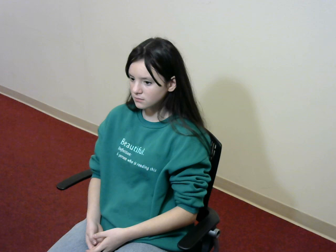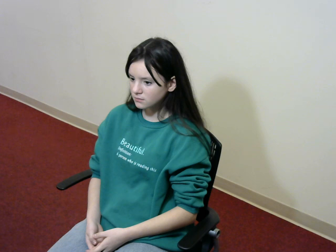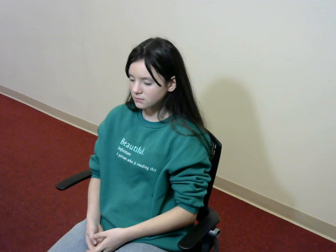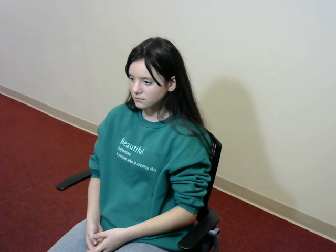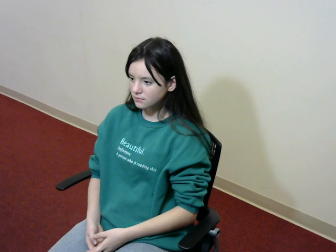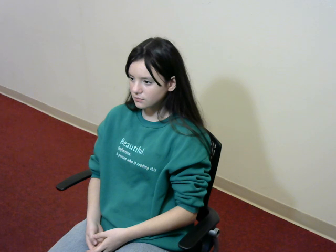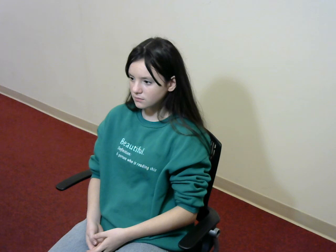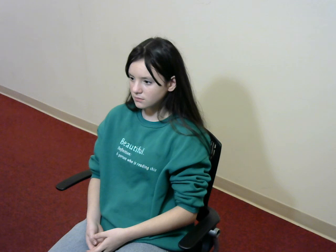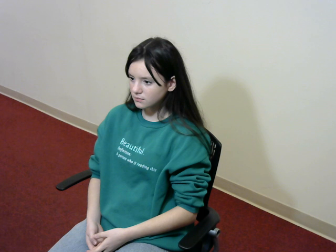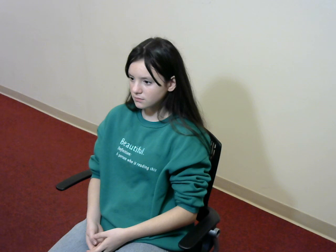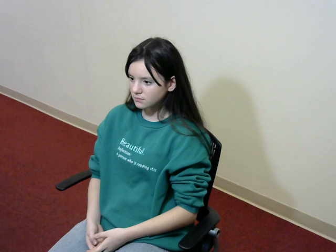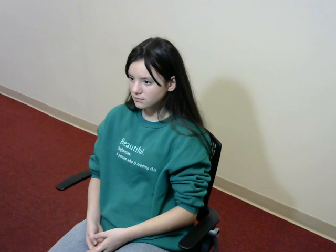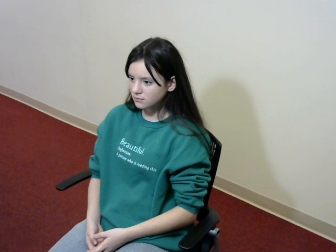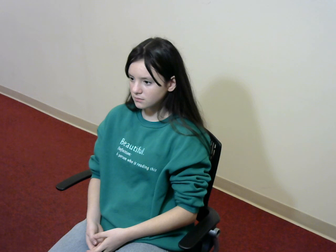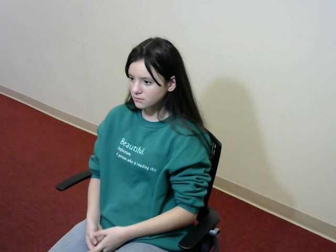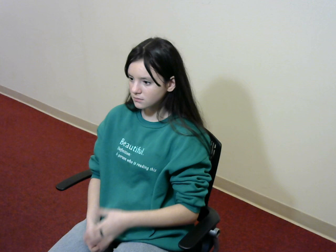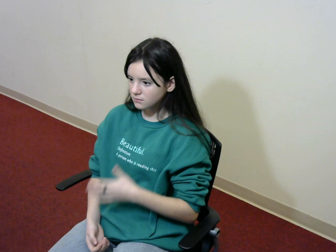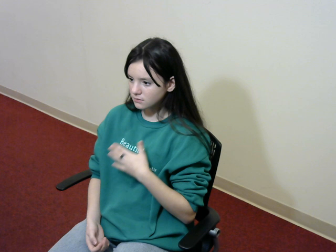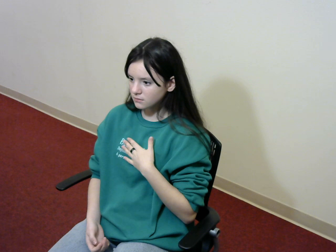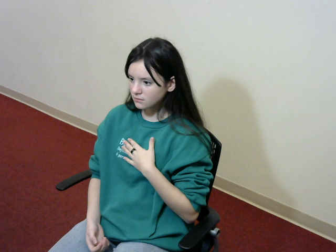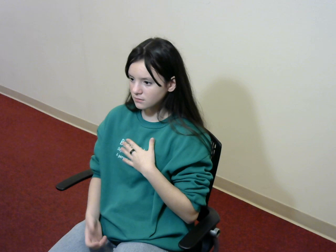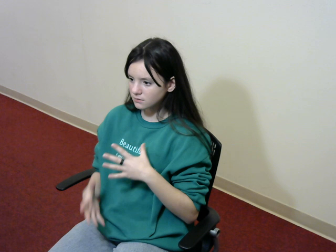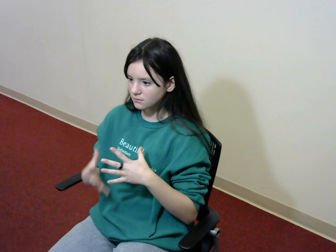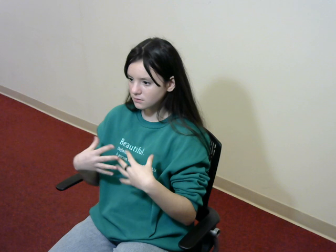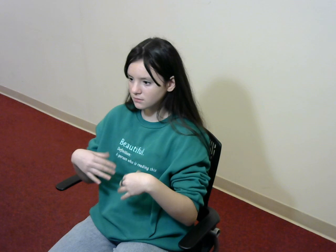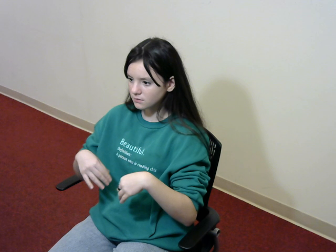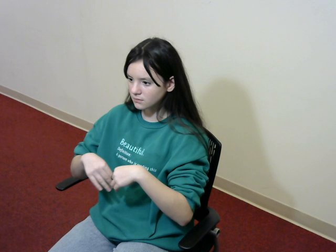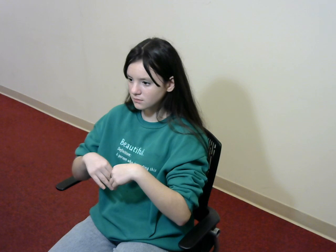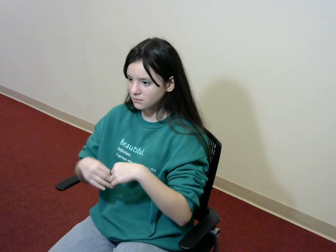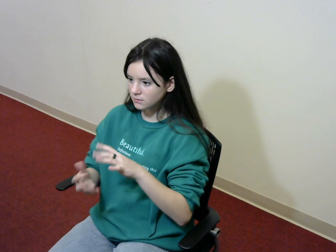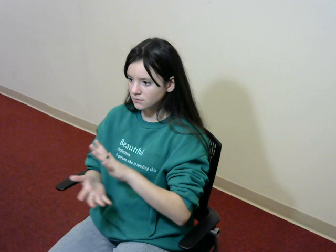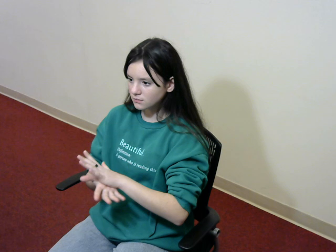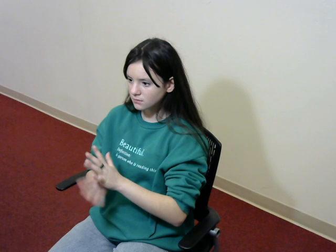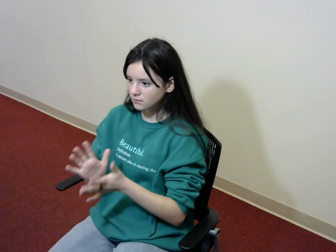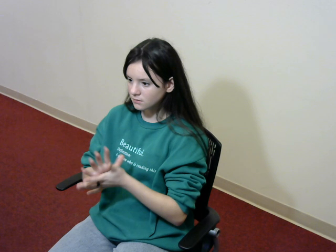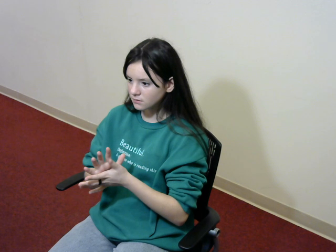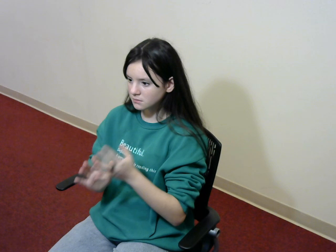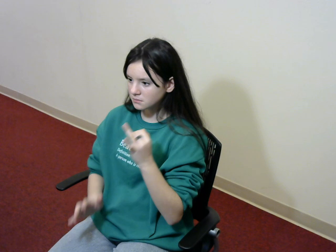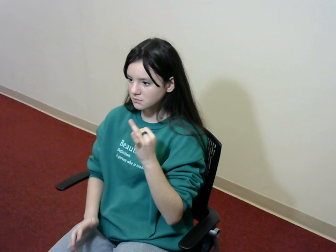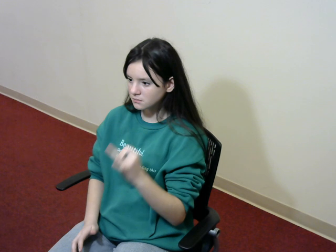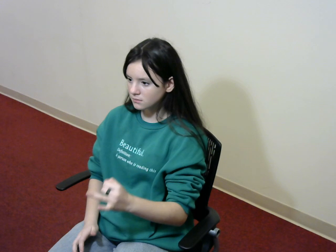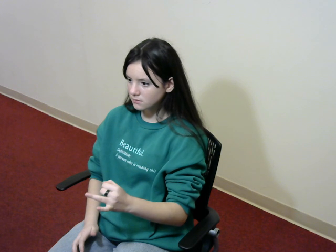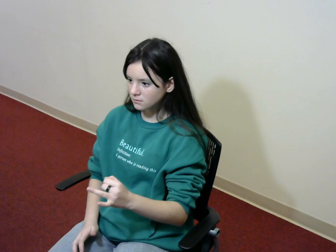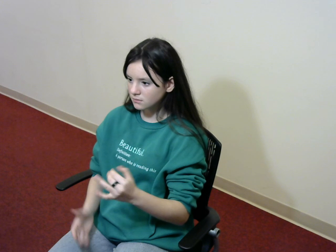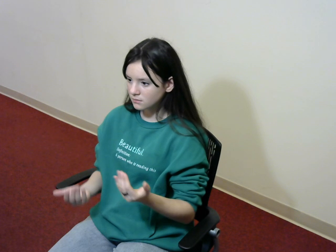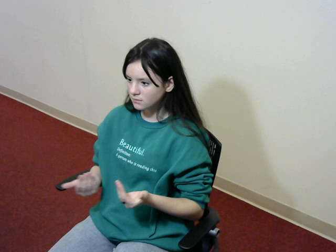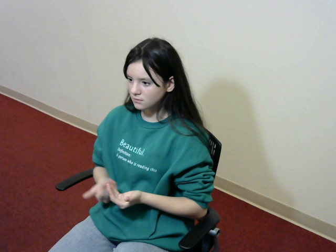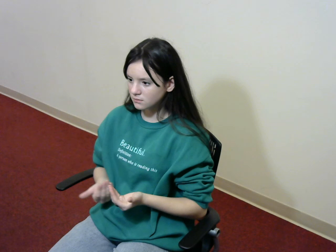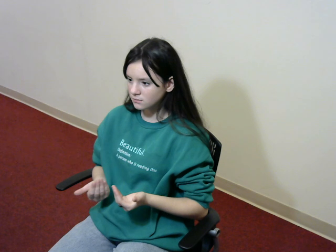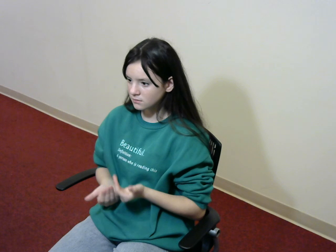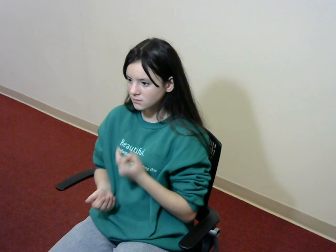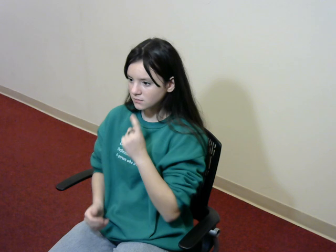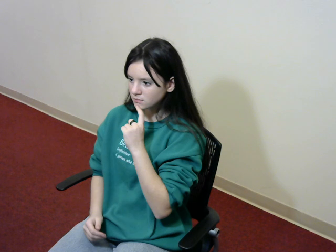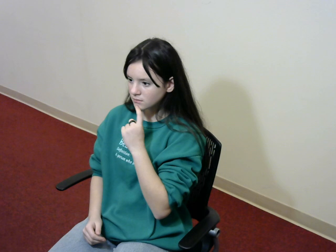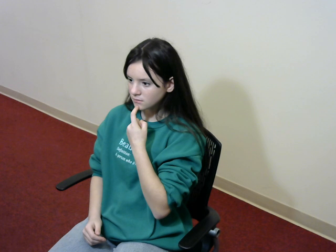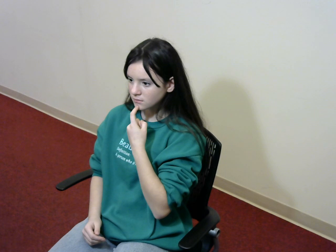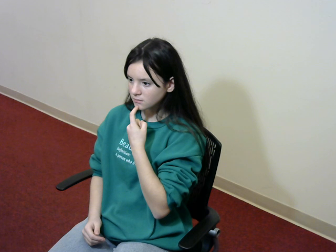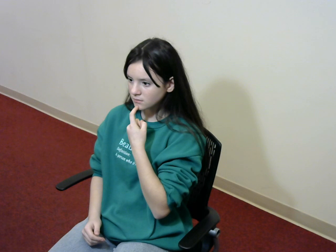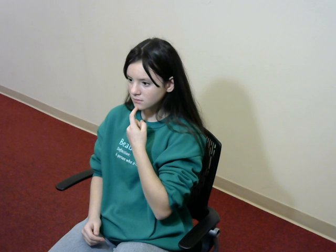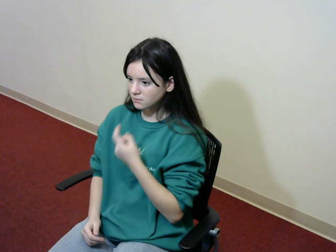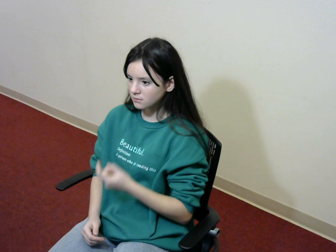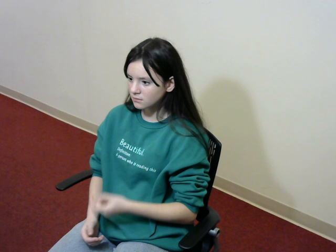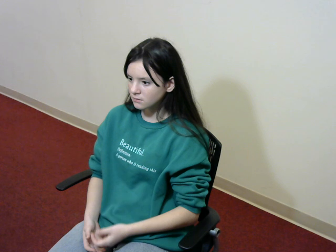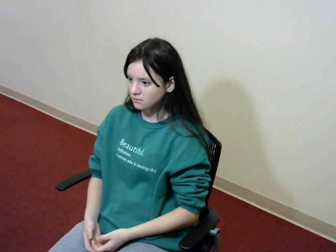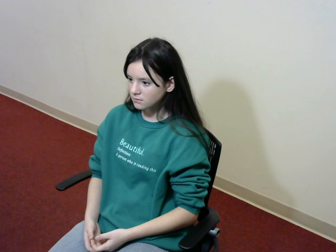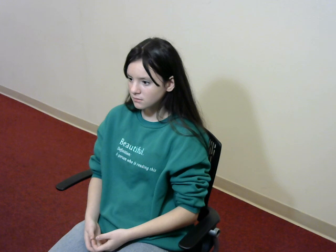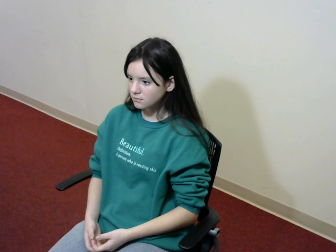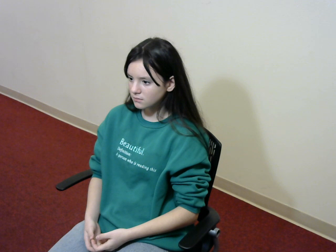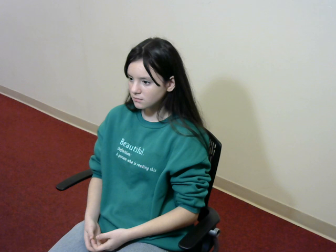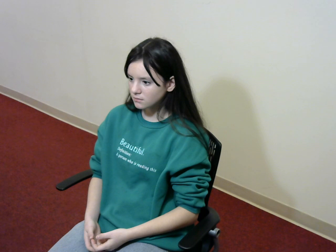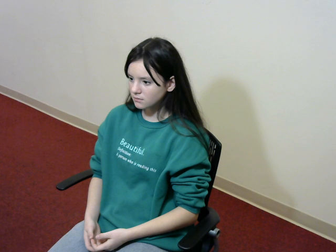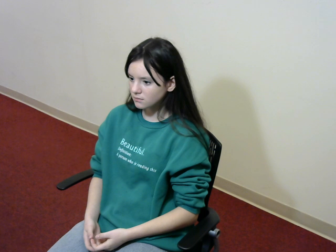Mənim ailəmin vəziyyəti yaxşı deyil, yaşamaq çətindir